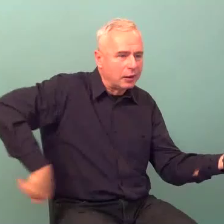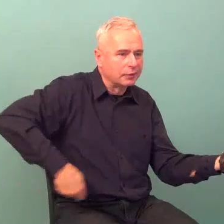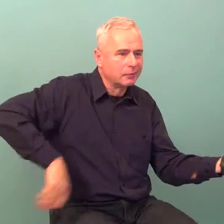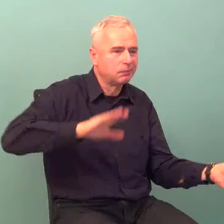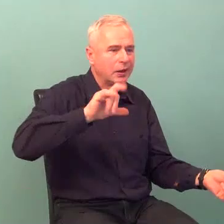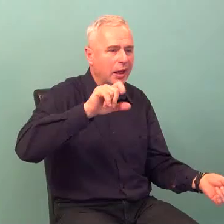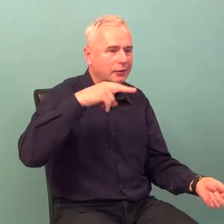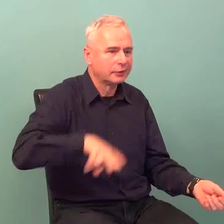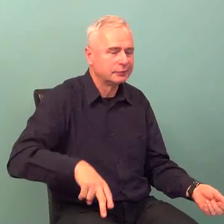Bilard.